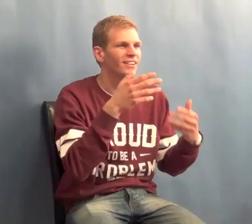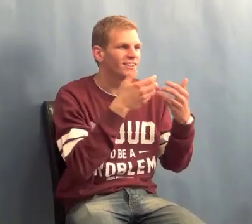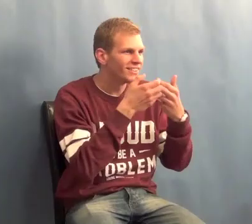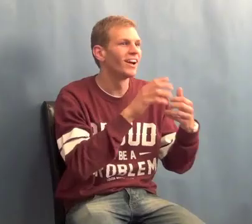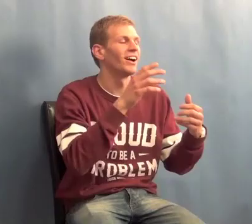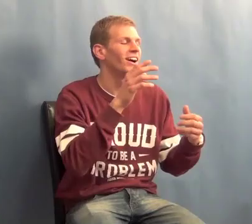A kot...